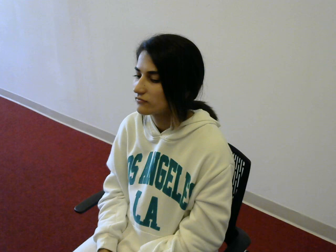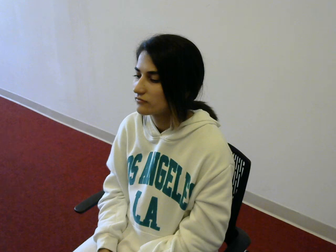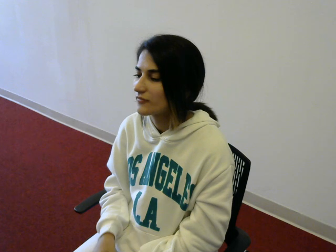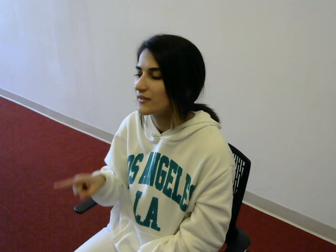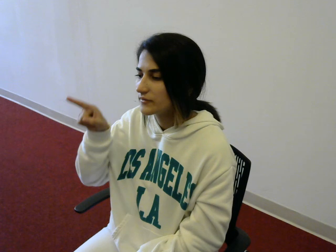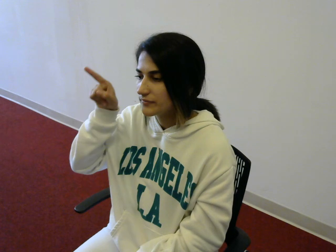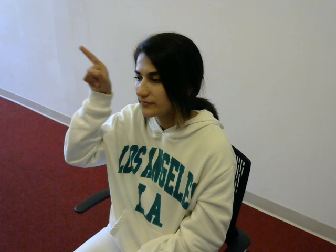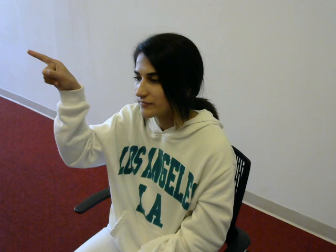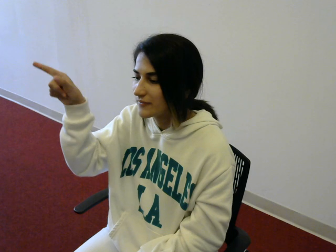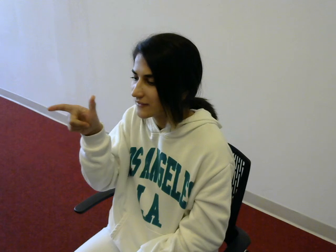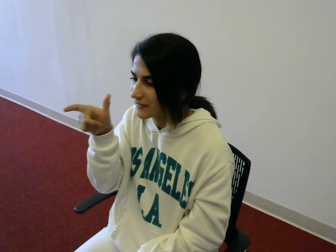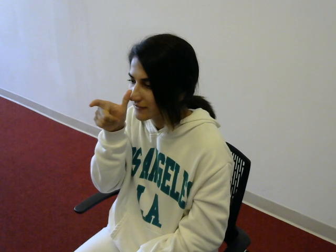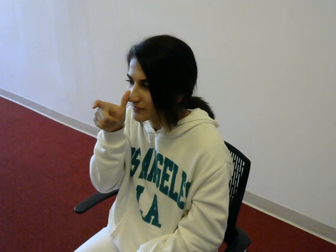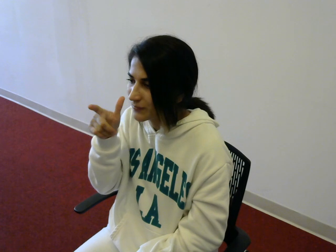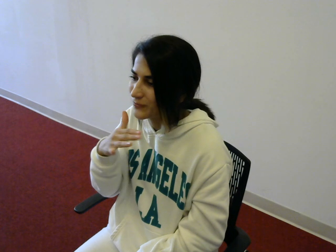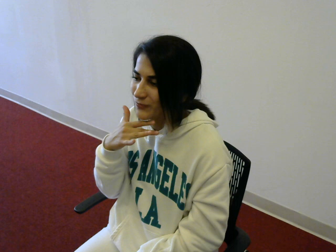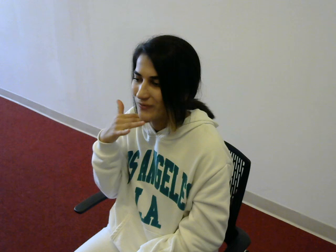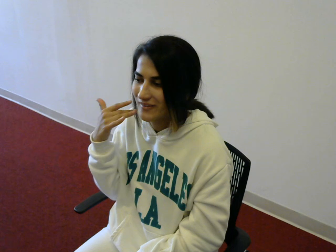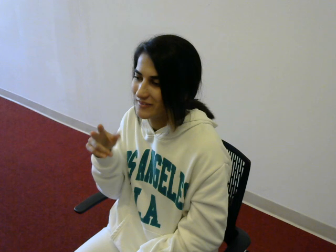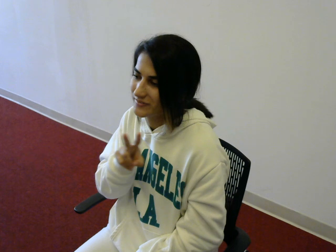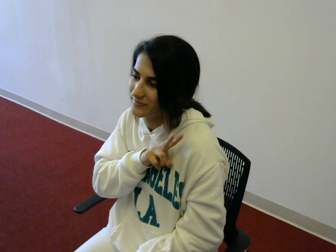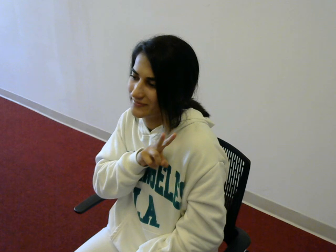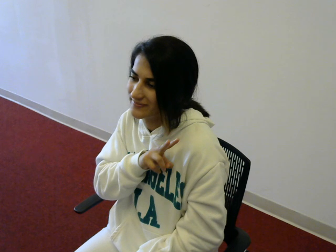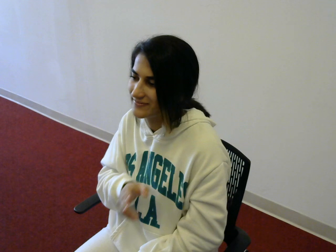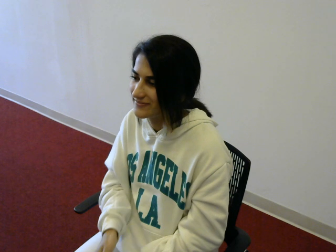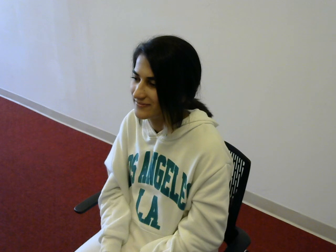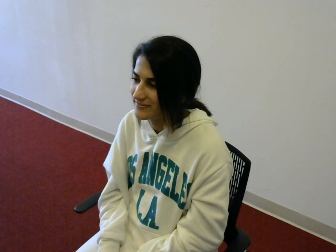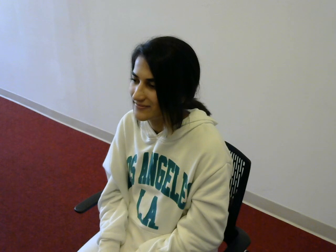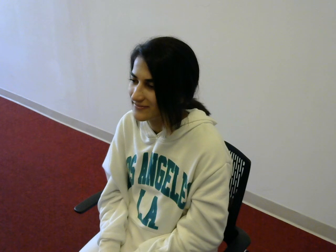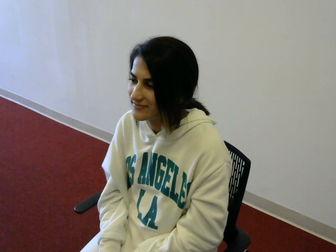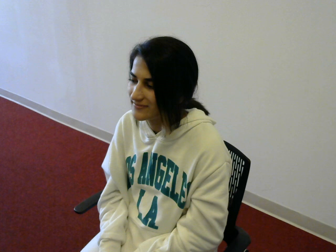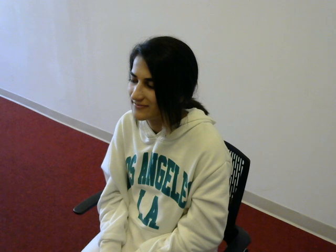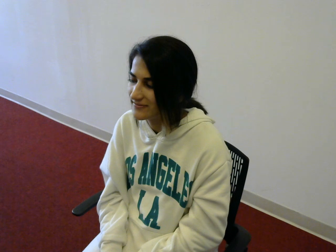O itləri çox sevir